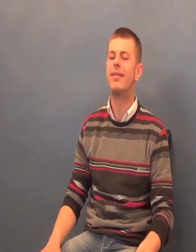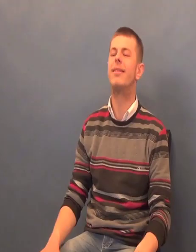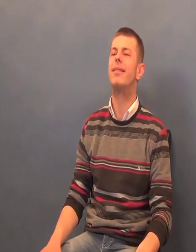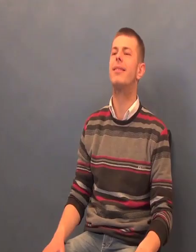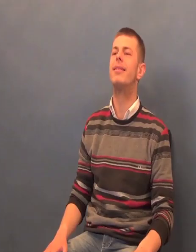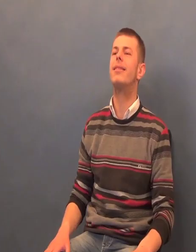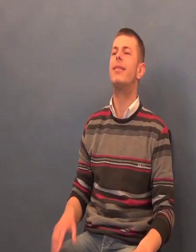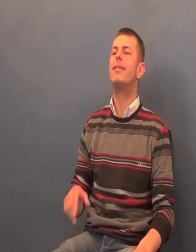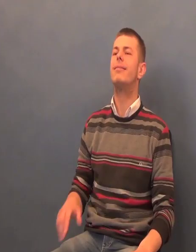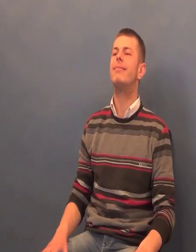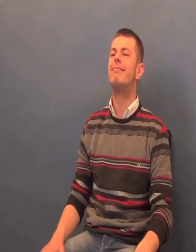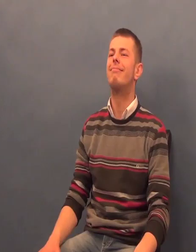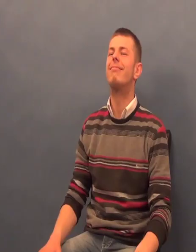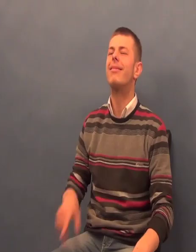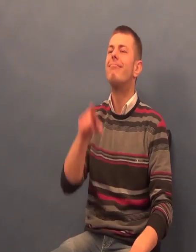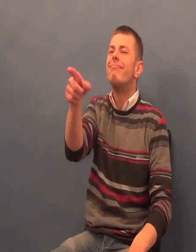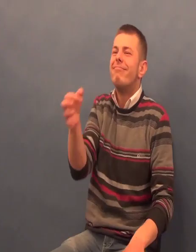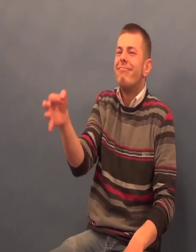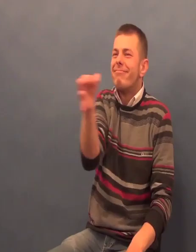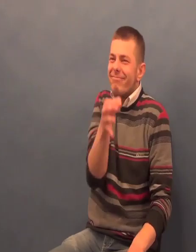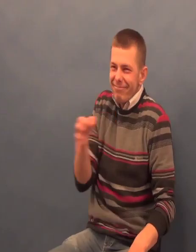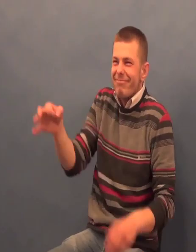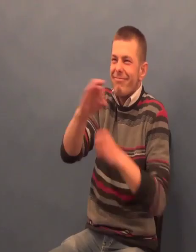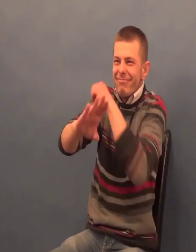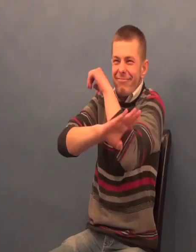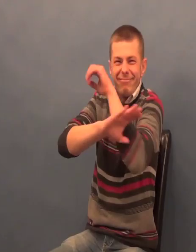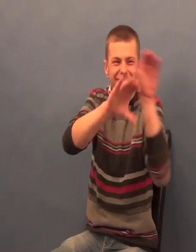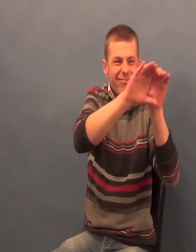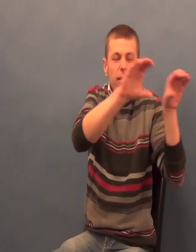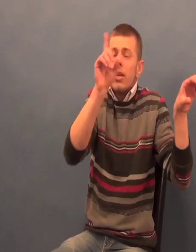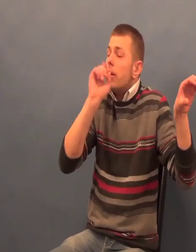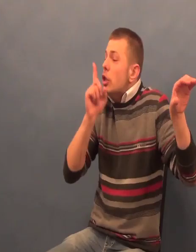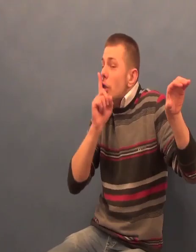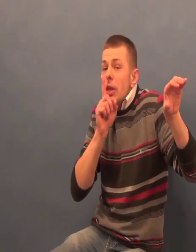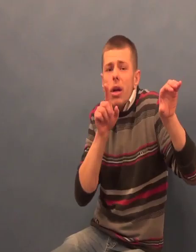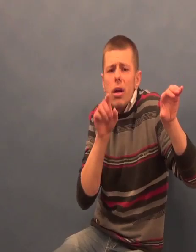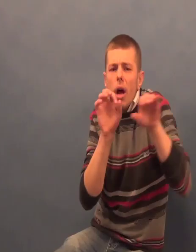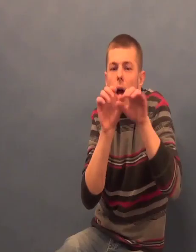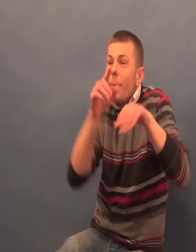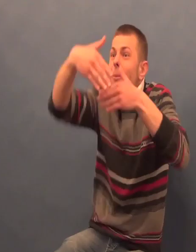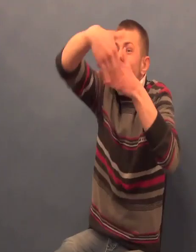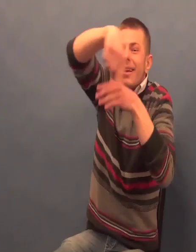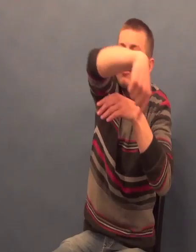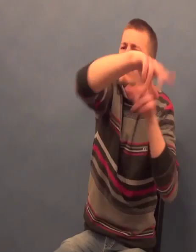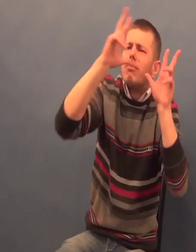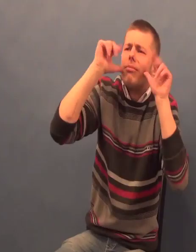W jeziorze leży zwalone drzewo, chłopiec podpiera się o nie i okazuje się, że za tym drzewem jest żaba.